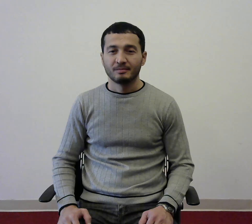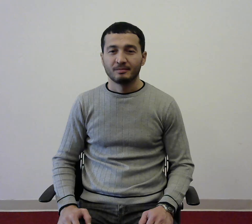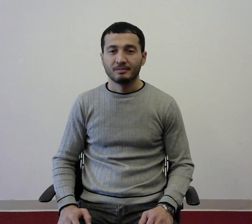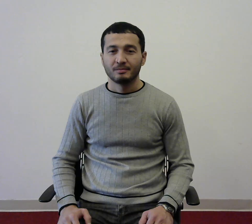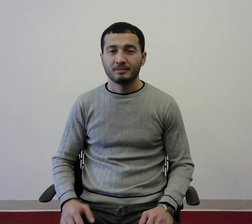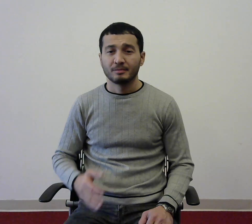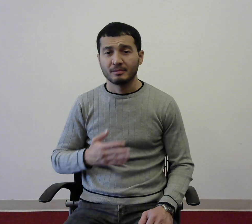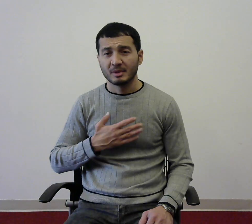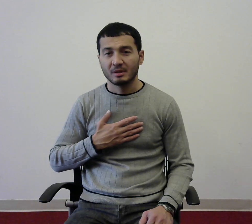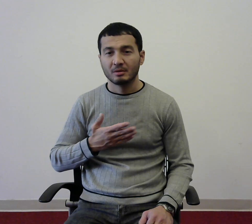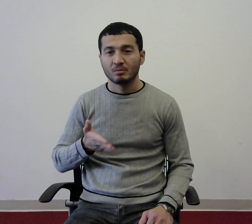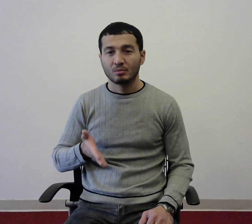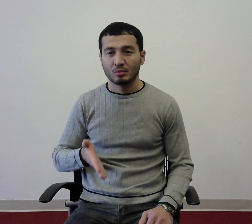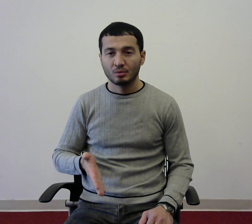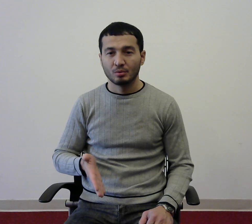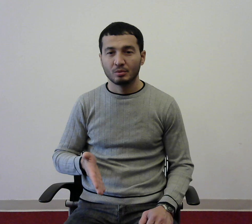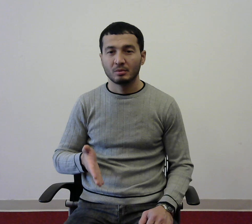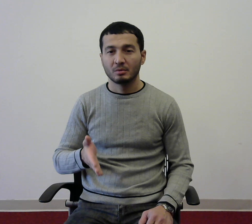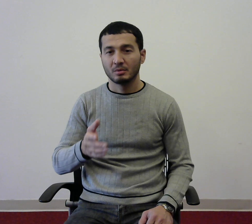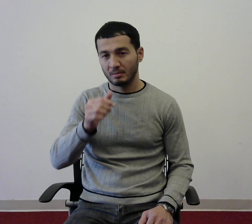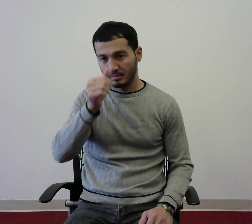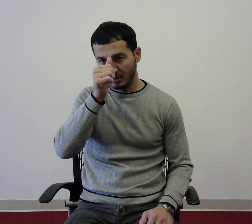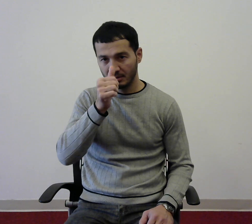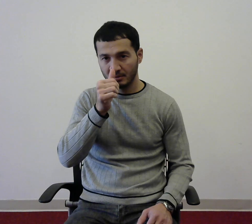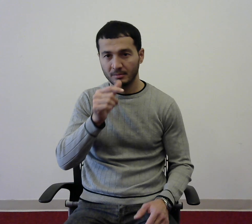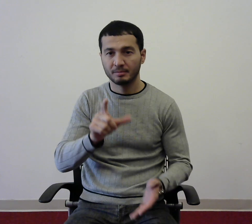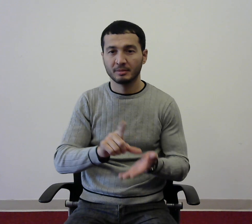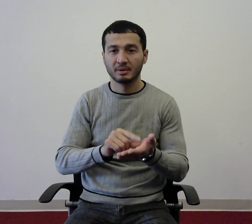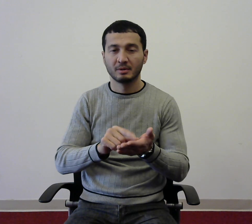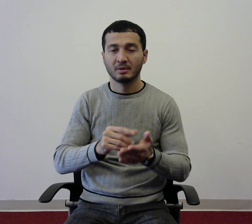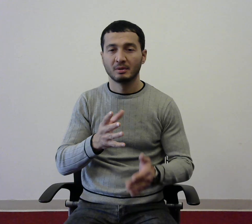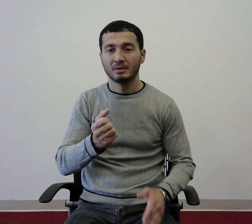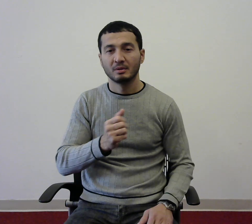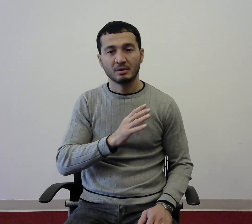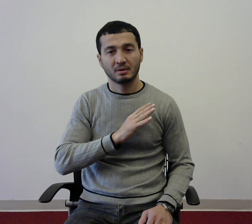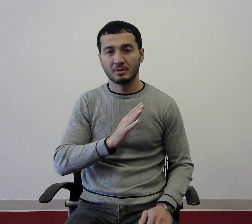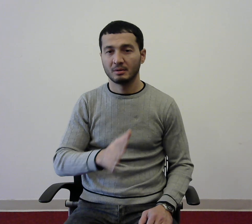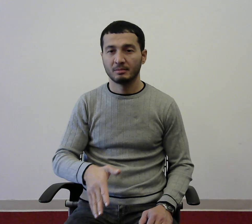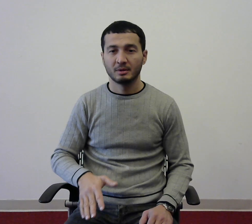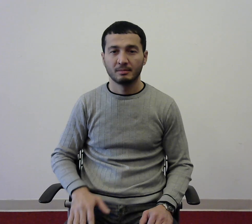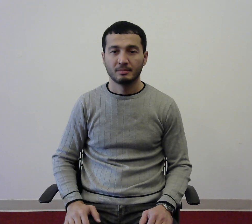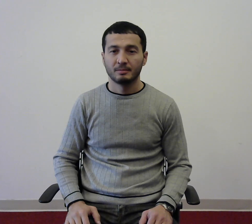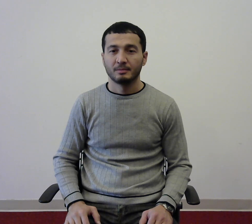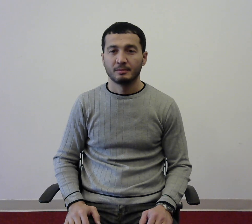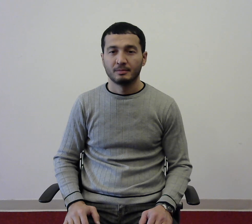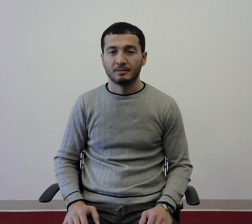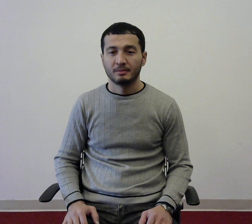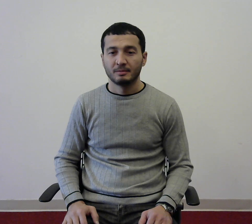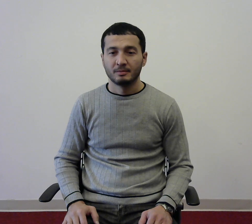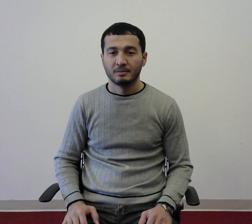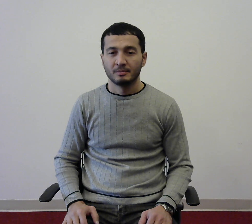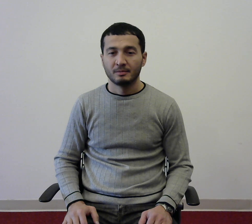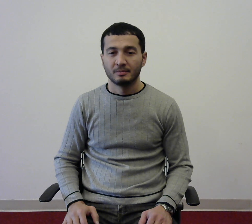Mən bu ay pensiya almamışam